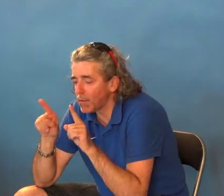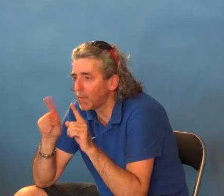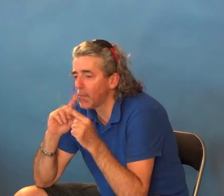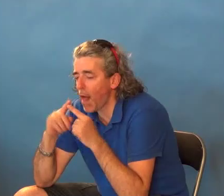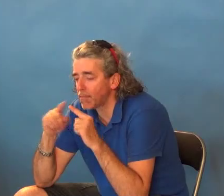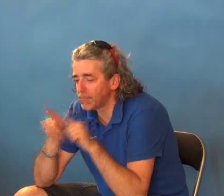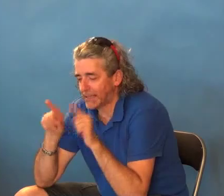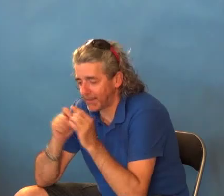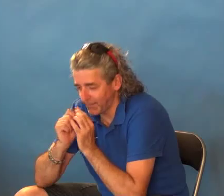Żeby nam pasowało.